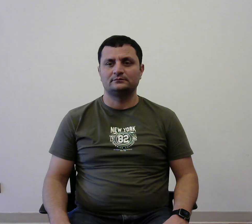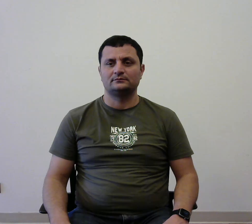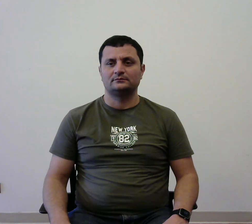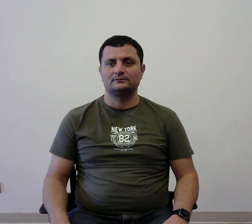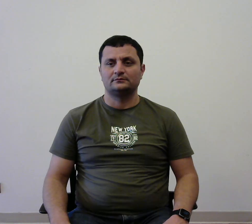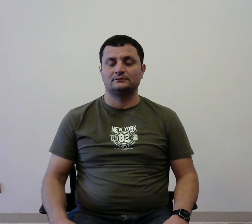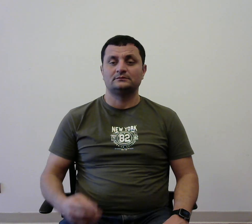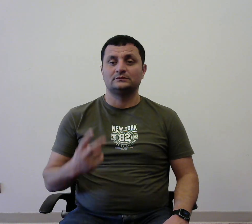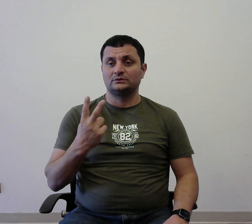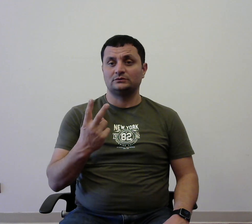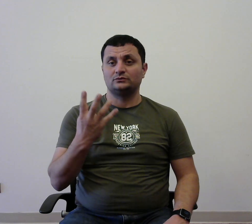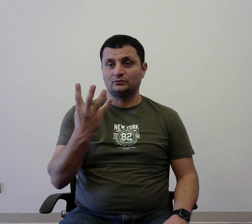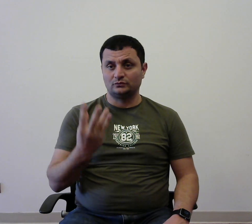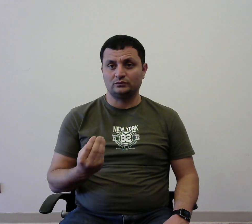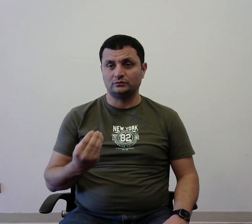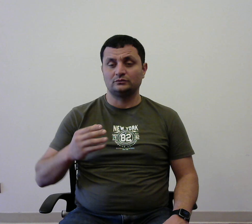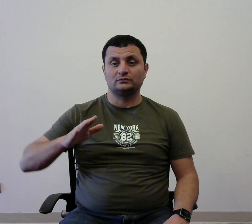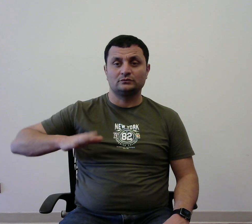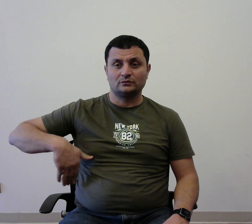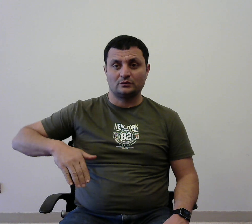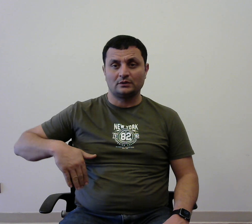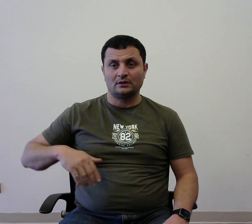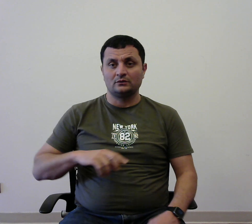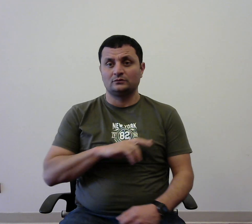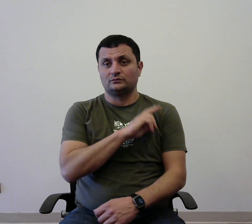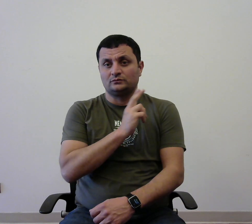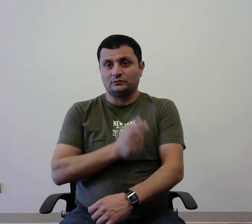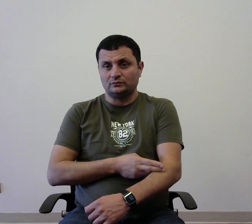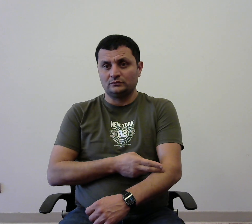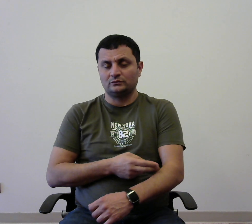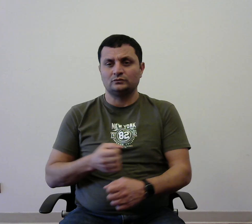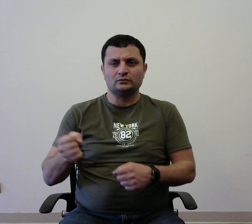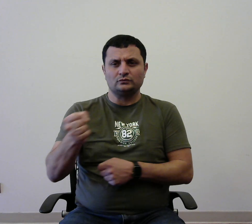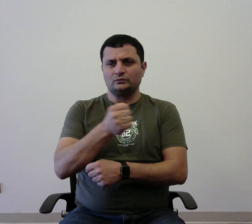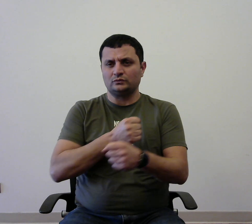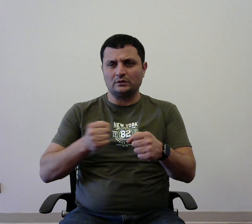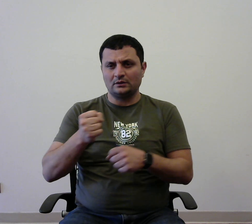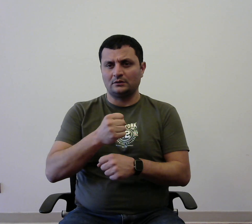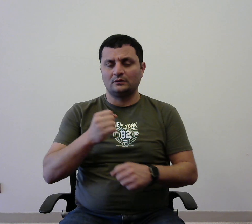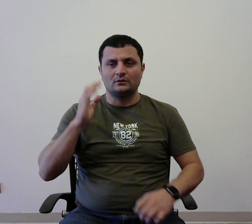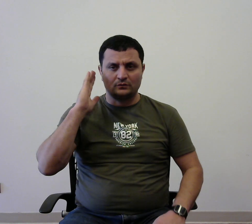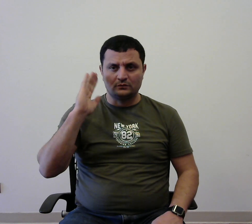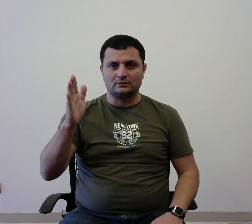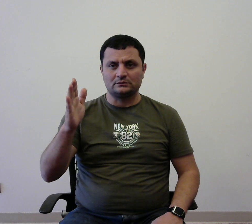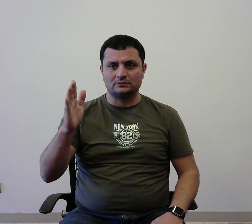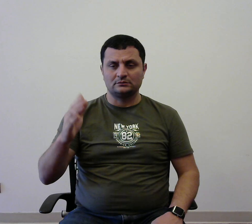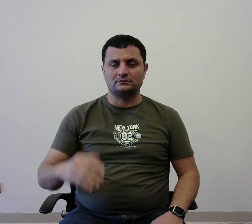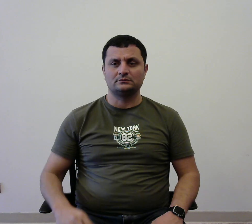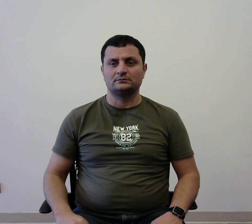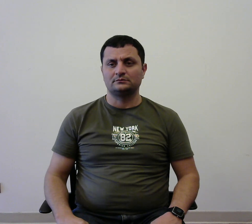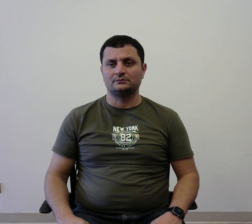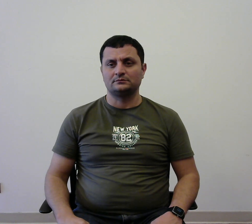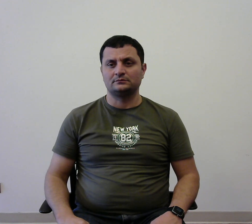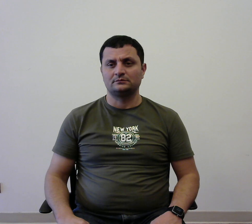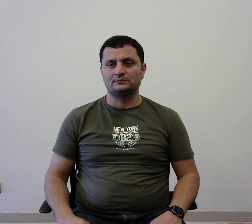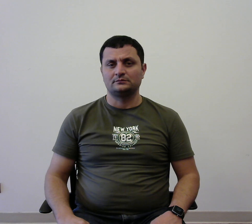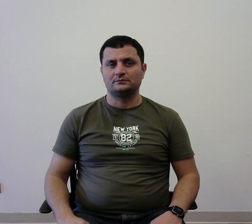İki gün sonra güclü külək olacaq